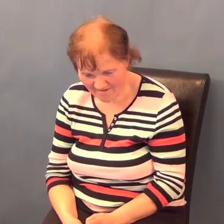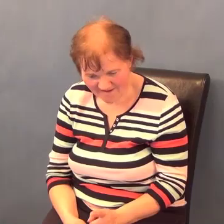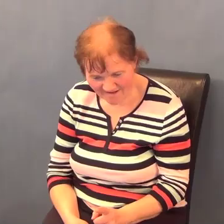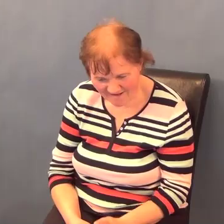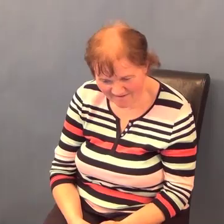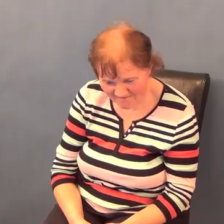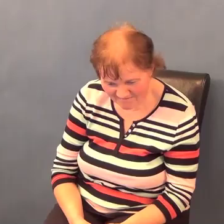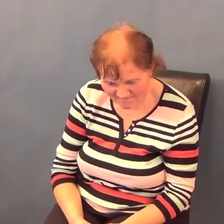Poczekaj.